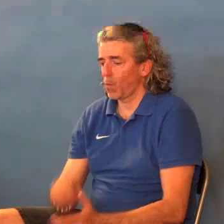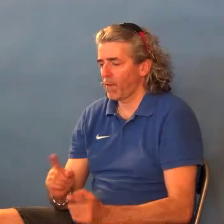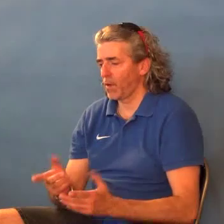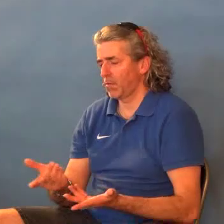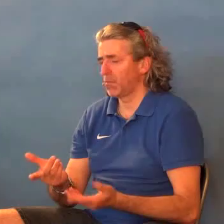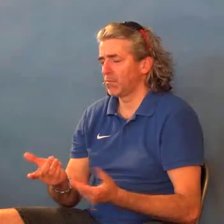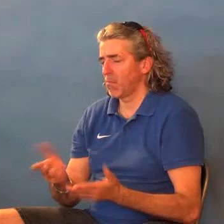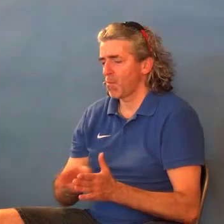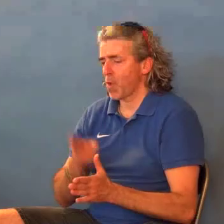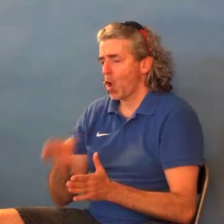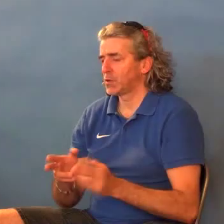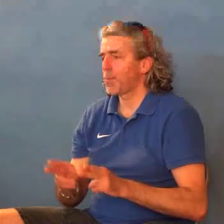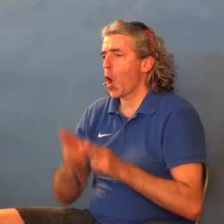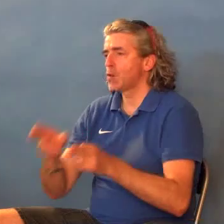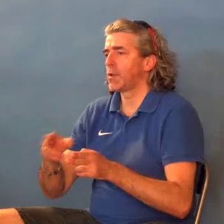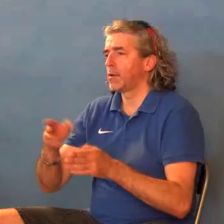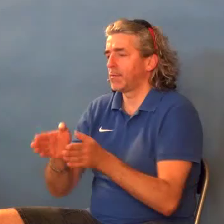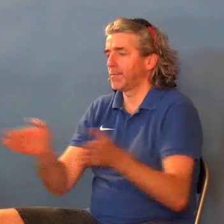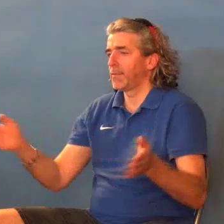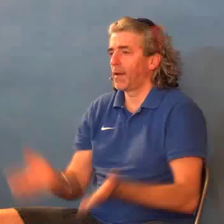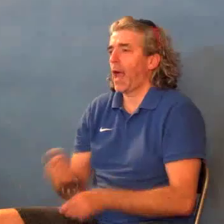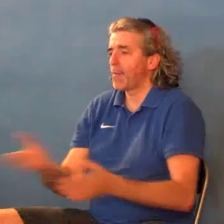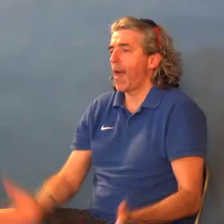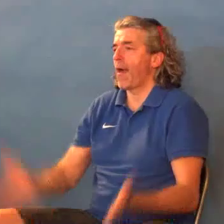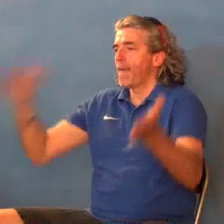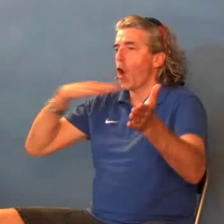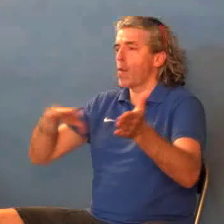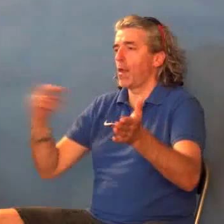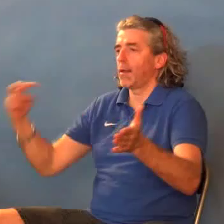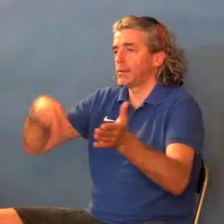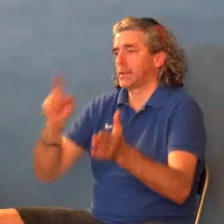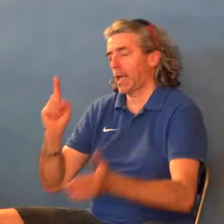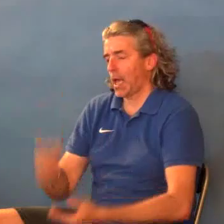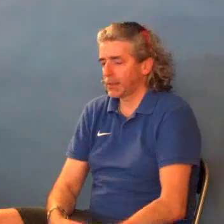Uwaga na rów pod mostem, w rowie jest woda, więc nie wolno tam skakać.